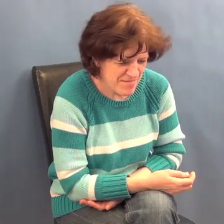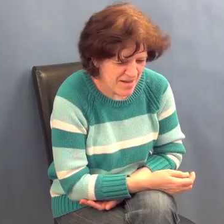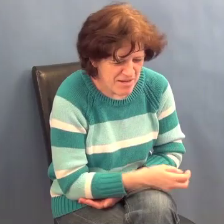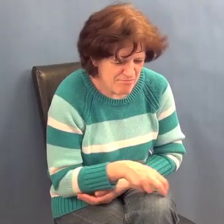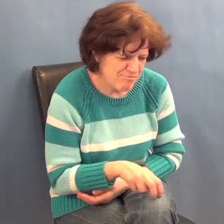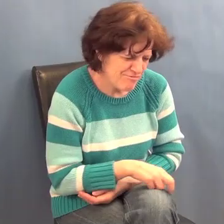Idzie.